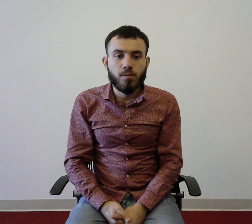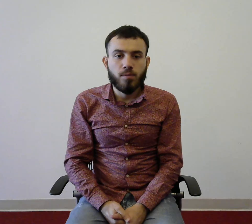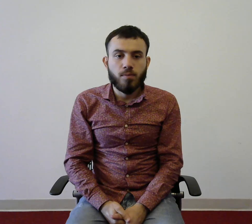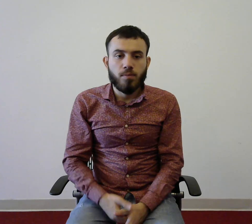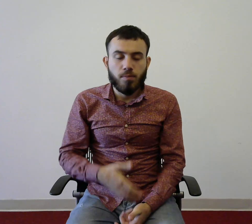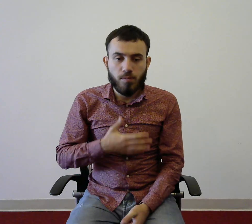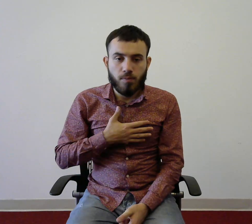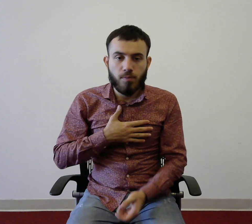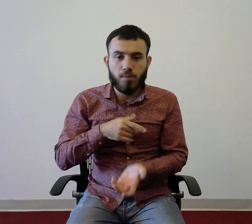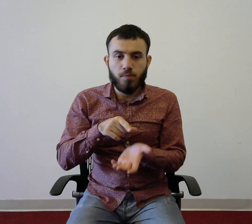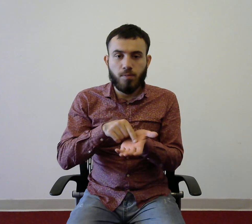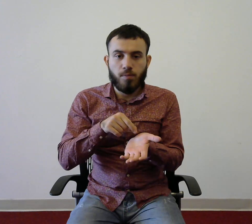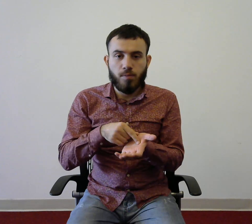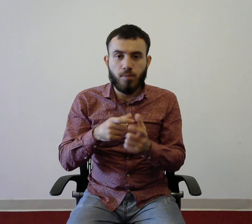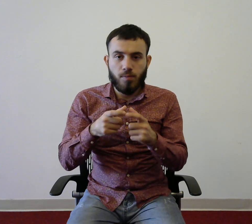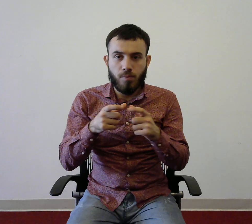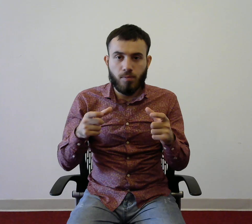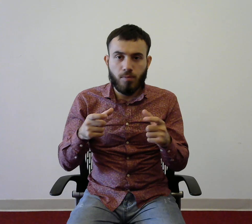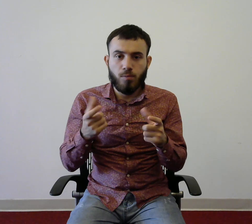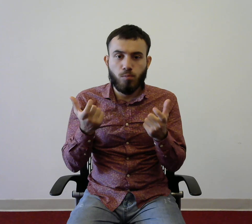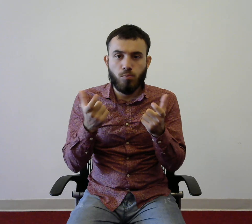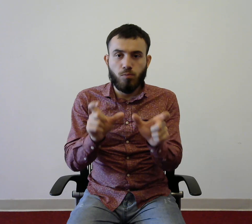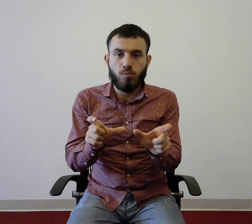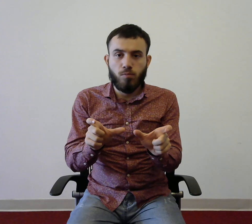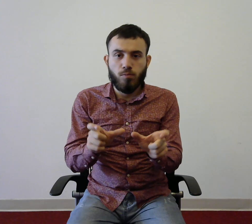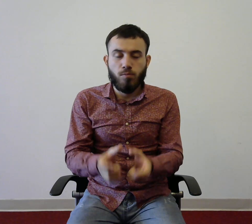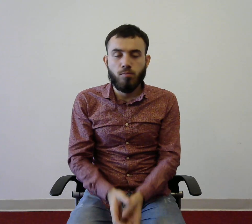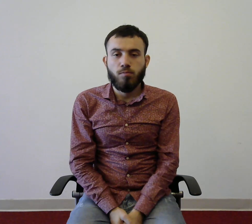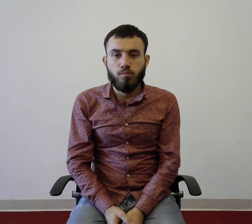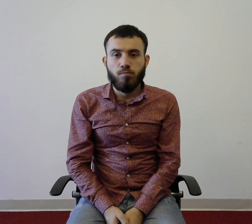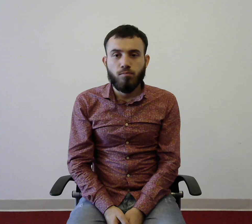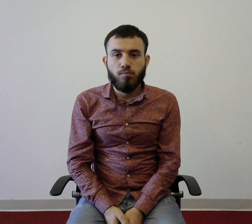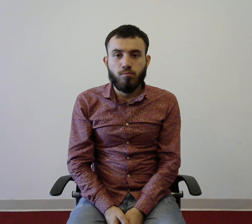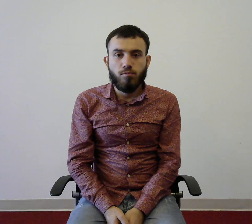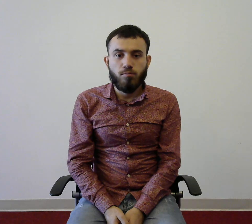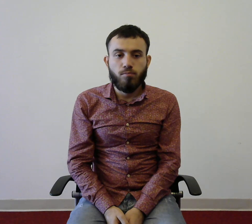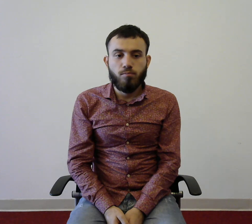Mənim pensiya kartım bloklanıb